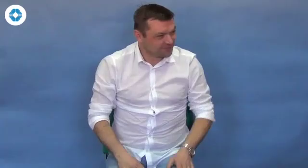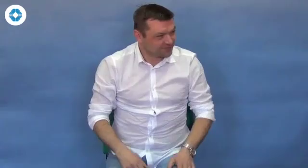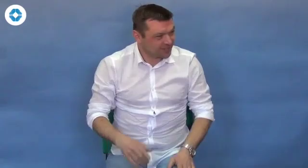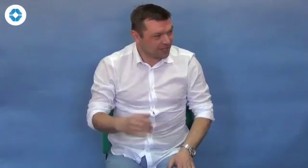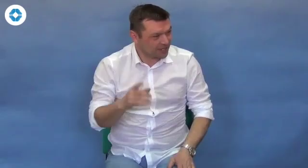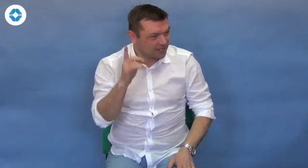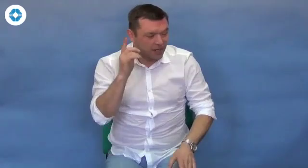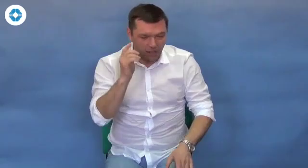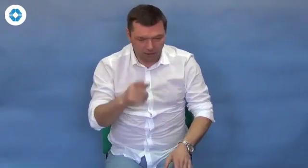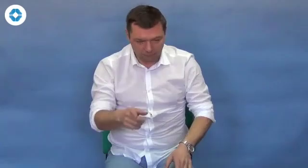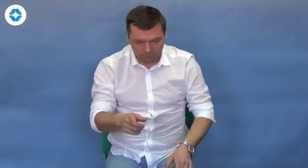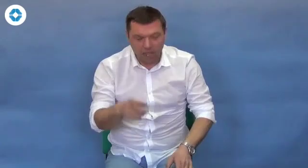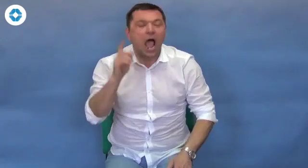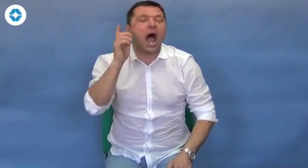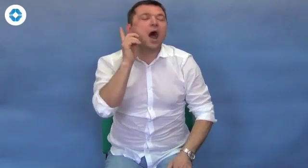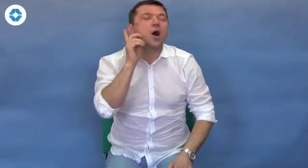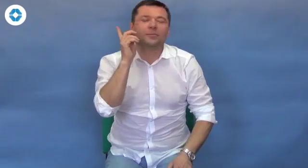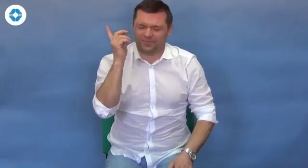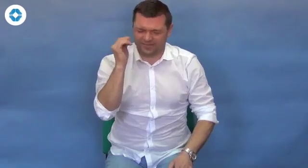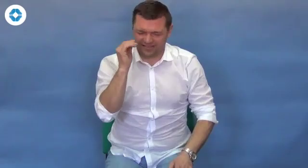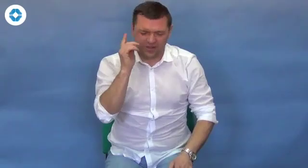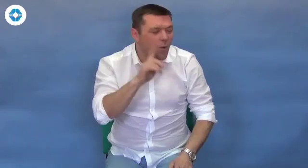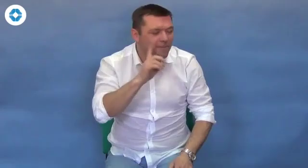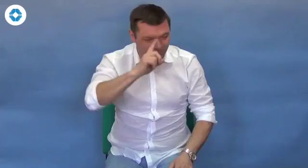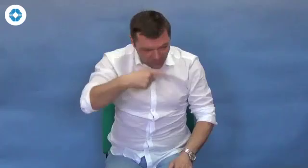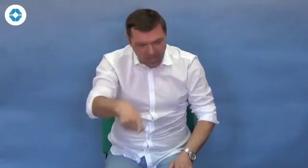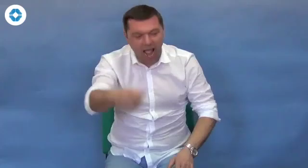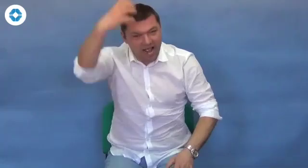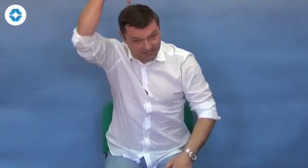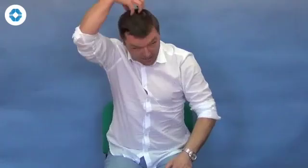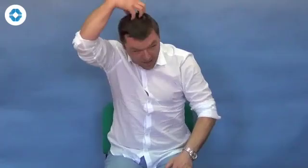Jeden chłopak postawił jabłko na głowie.